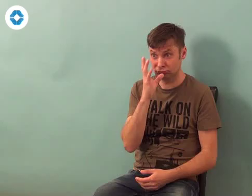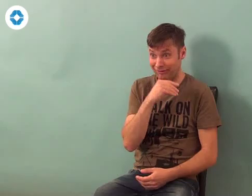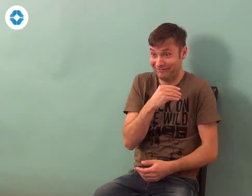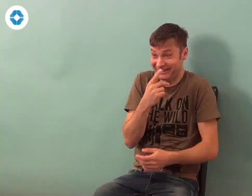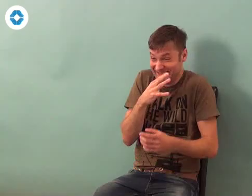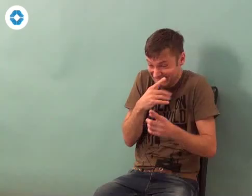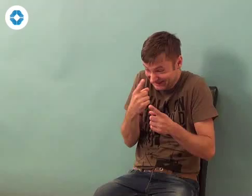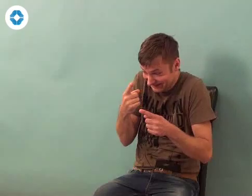A byłem blisko końca.